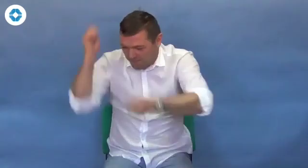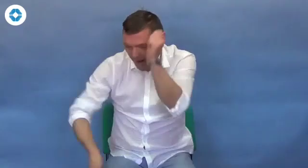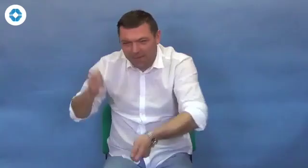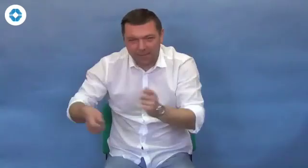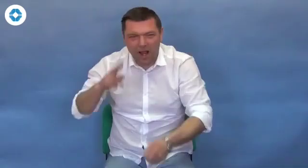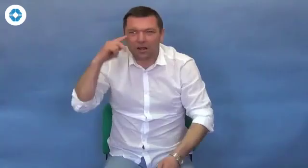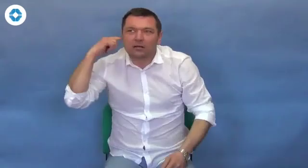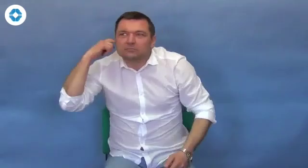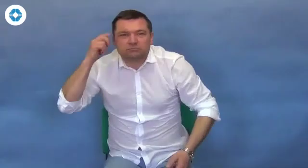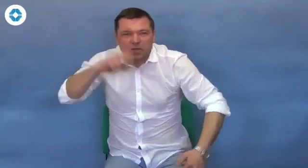Tata to usłyszał i szybko poszedł do domu.